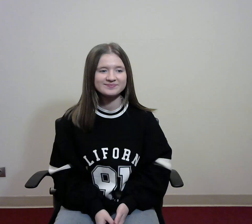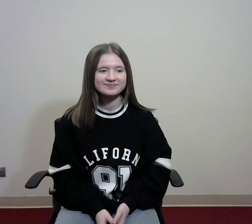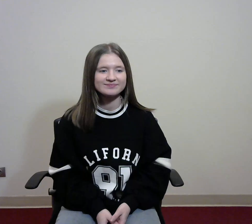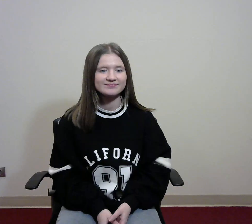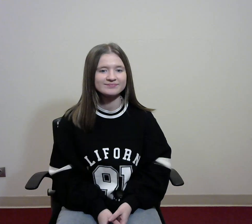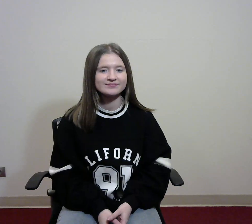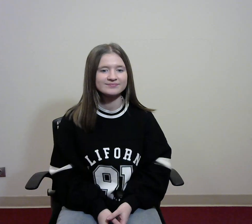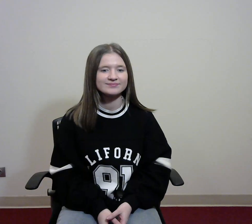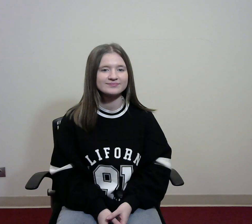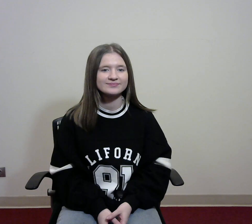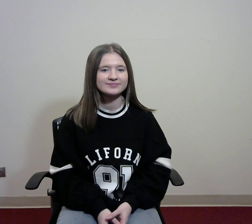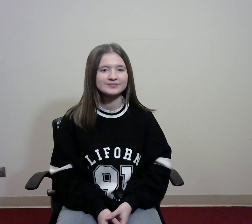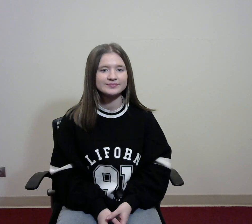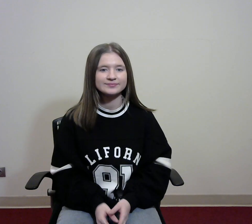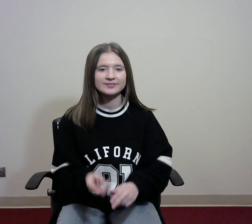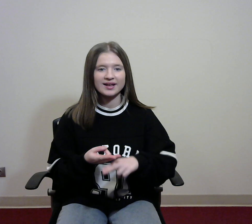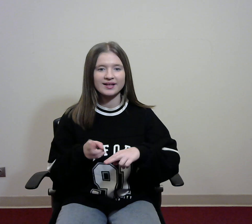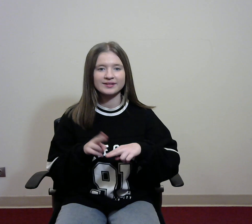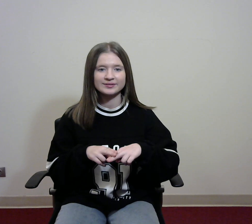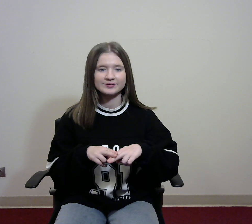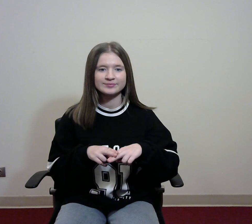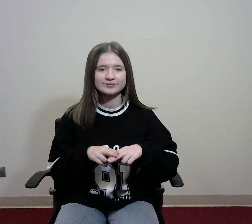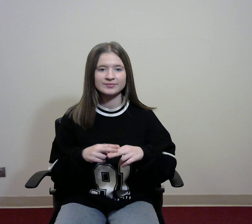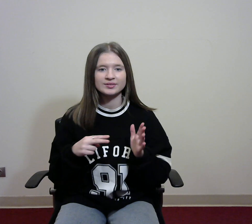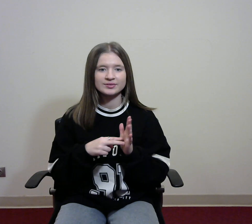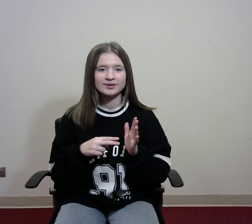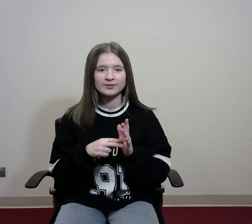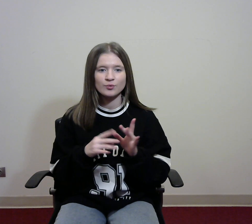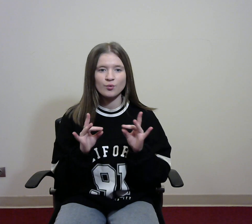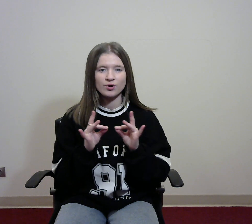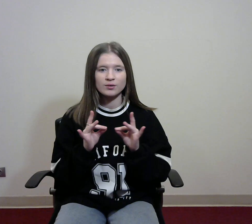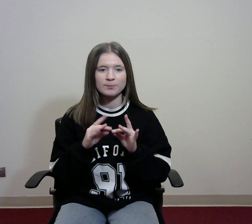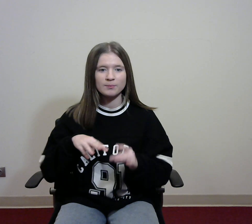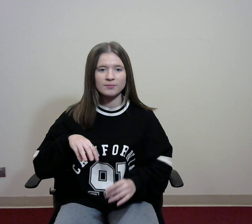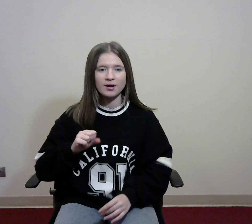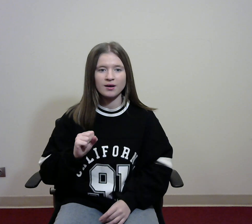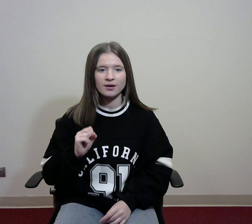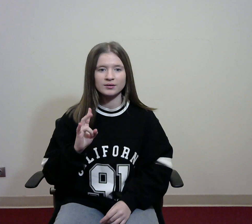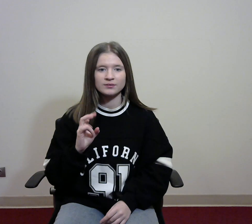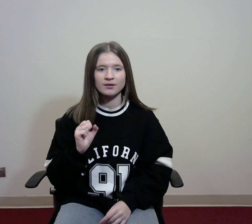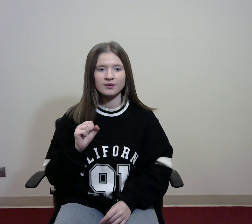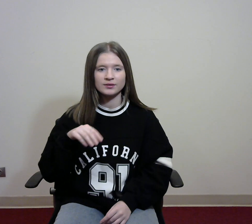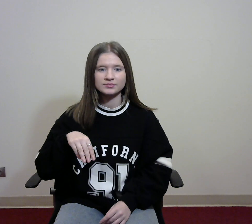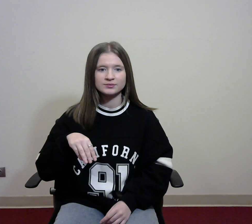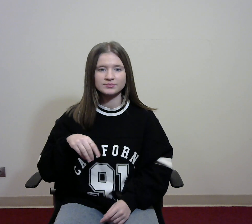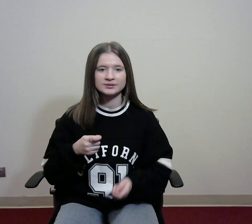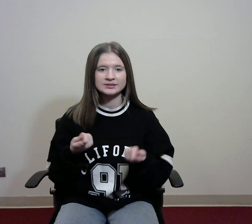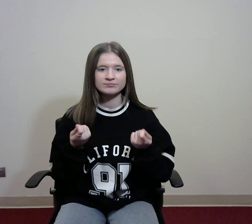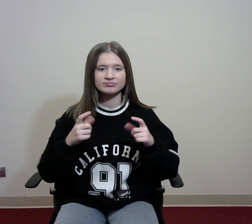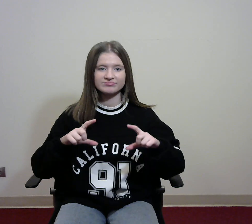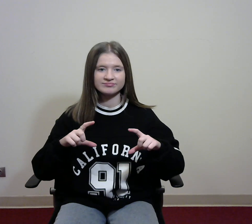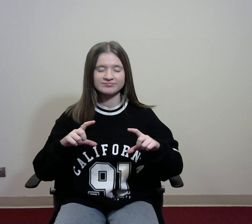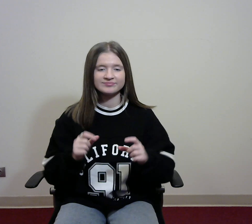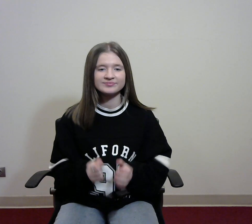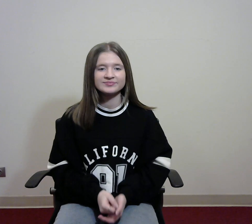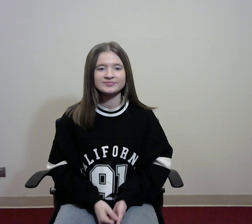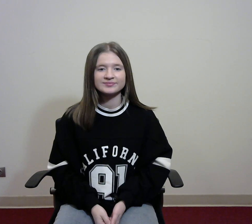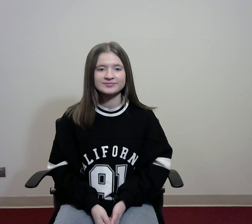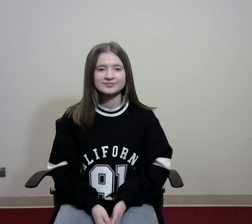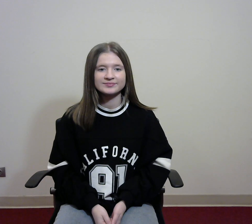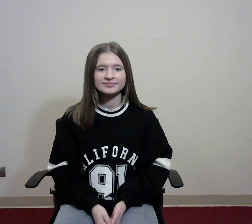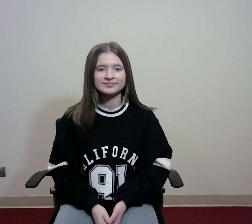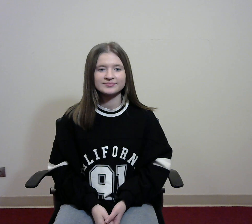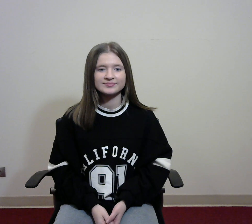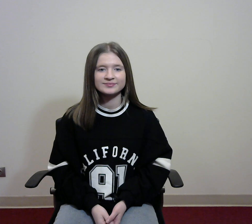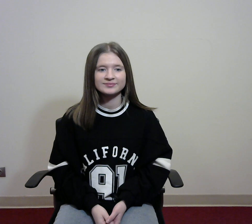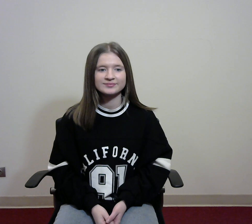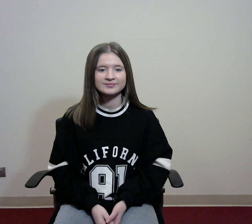Bunun qiyməti 10 manat qalxıb